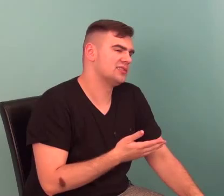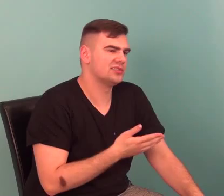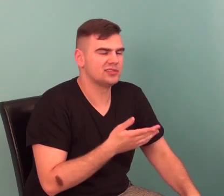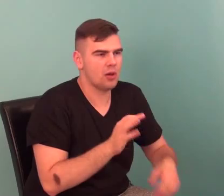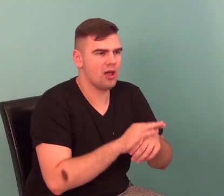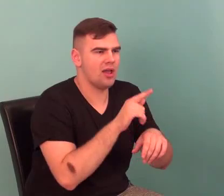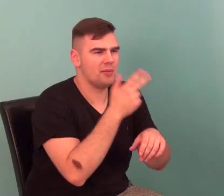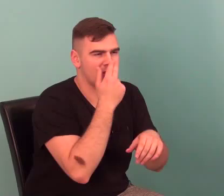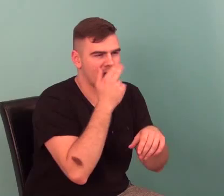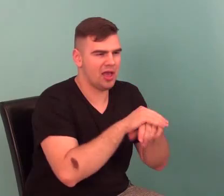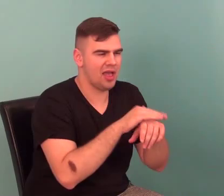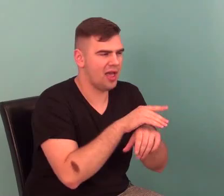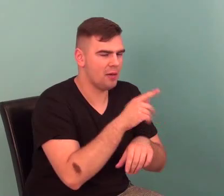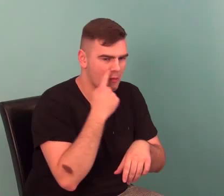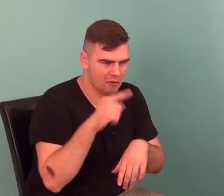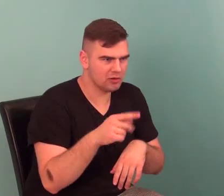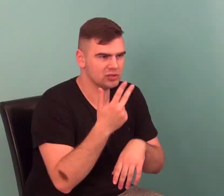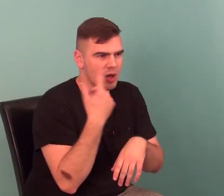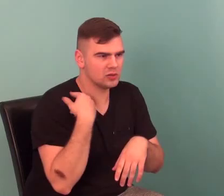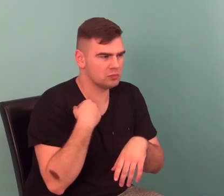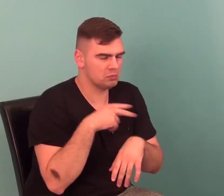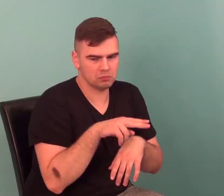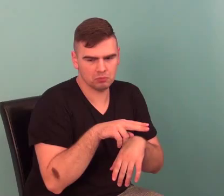Akurat zjawiają się trzej mali koledzy, którzy zauważyli leżącego chłopca.